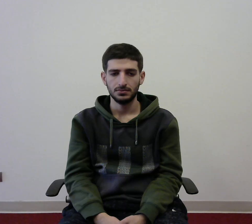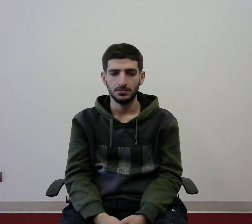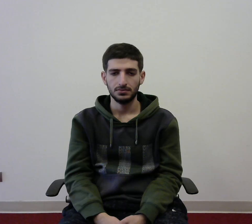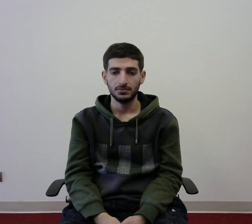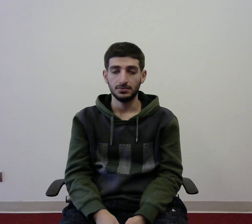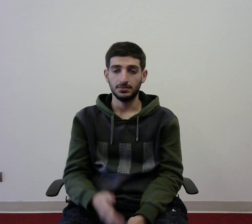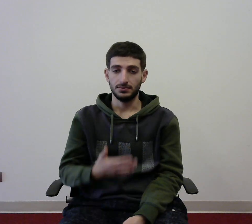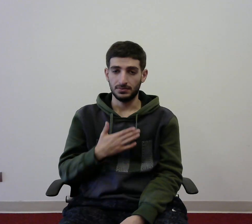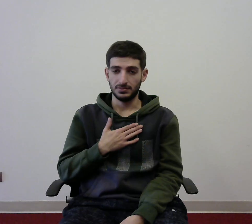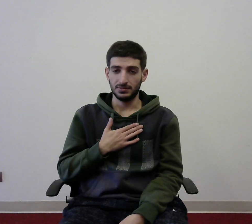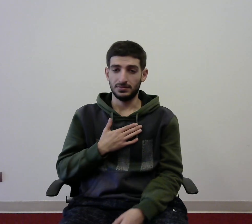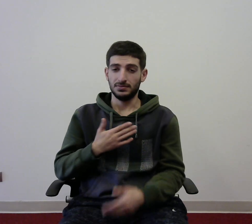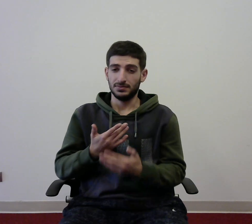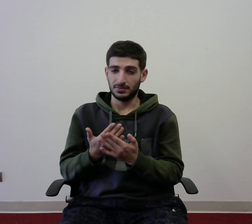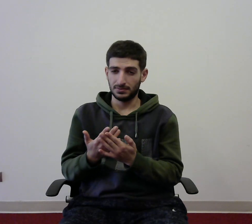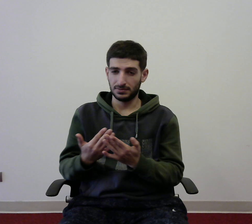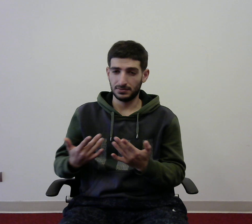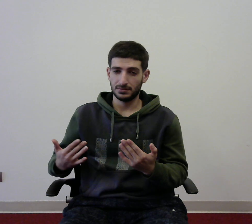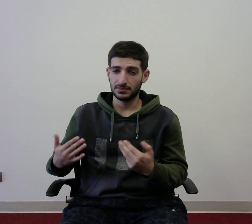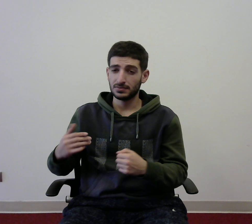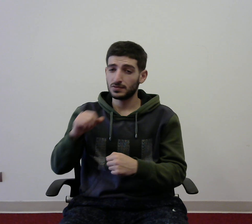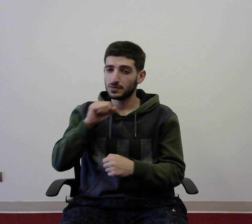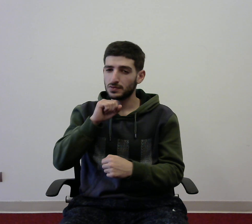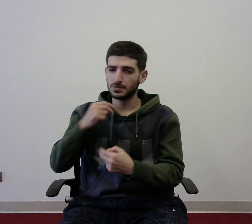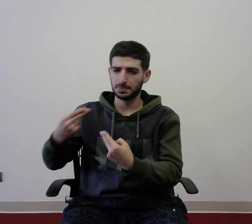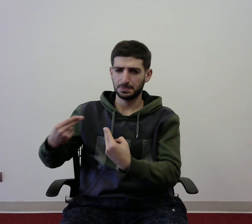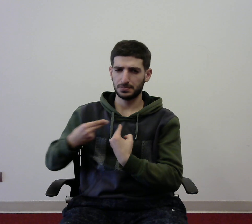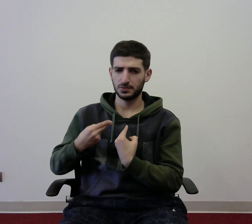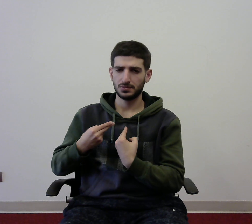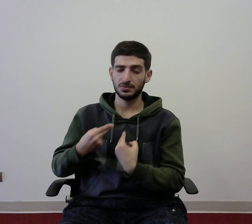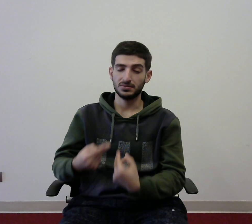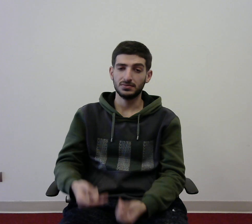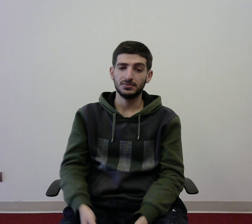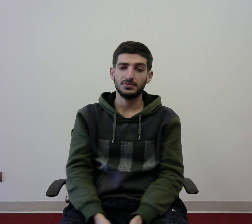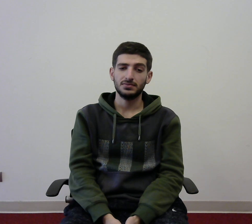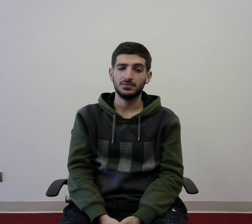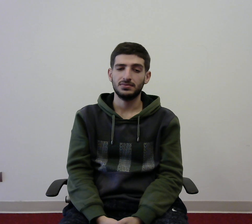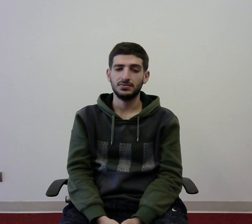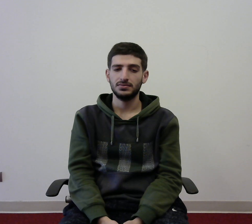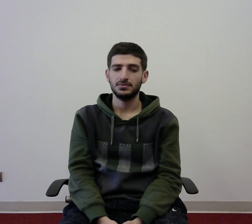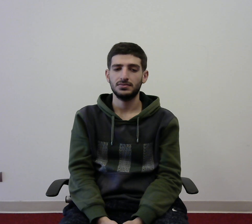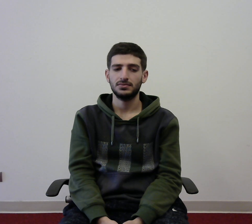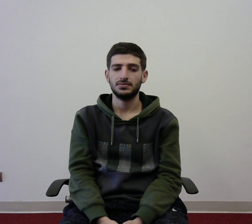Mənim əşyalarımı oğurlayıblar